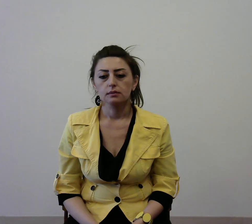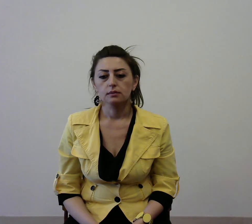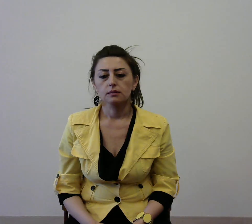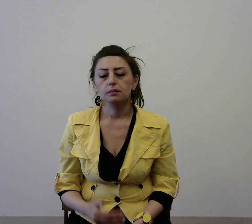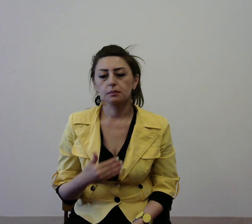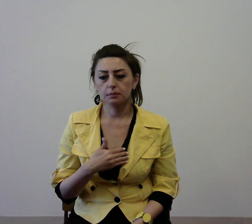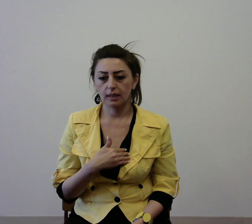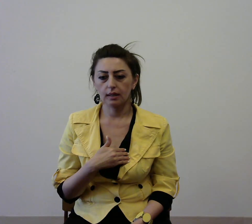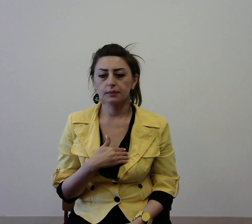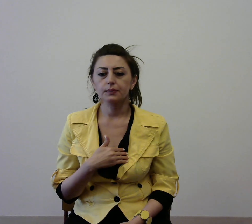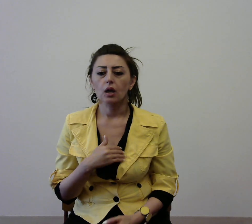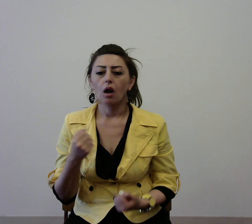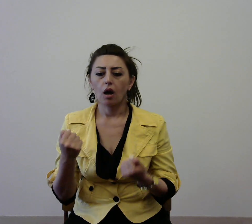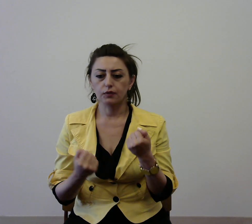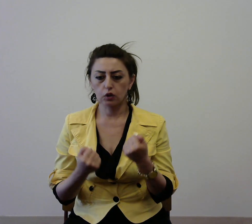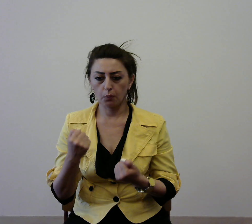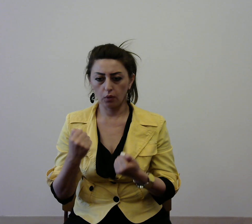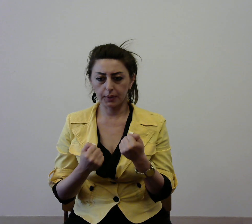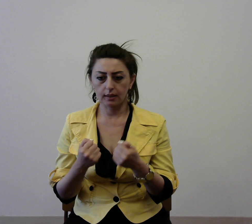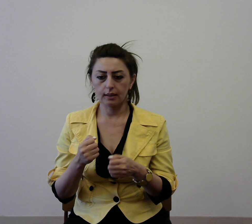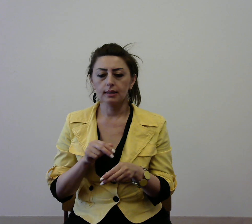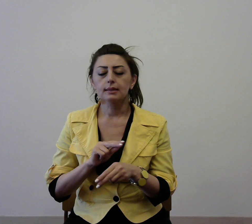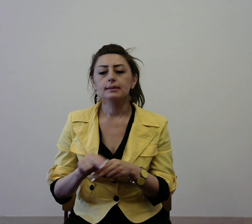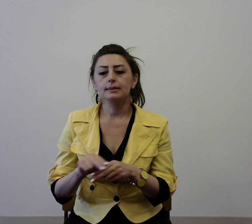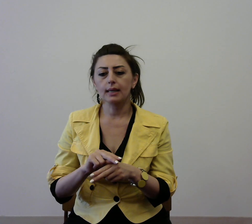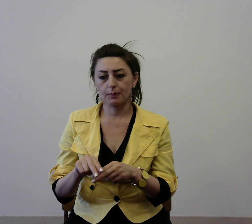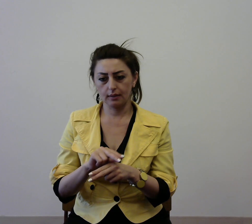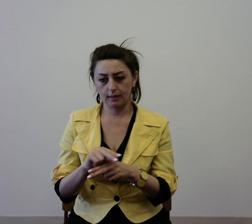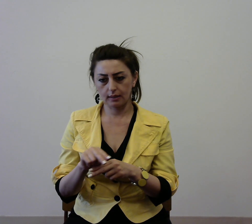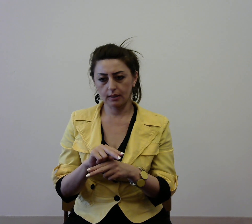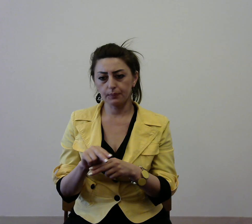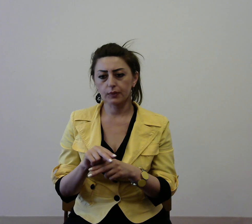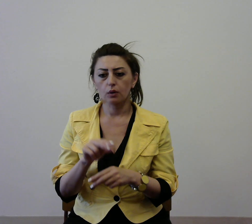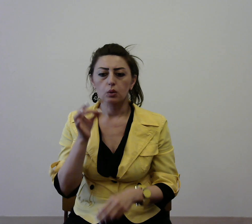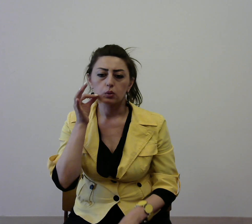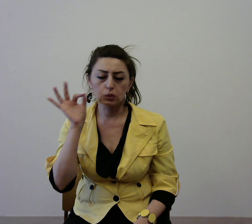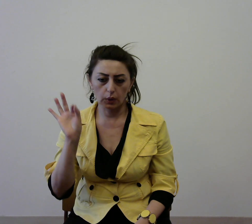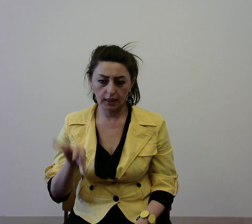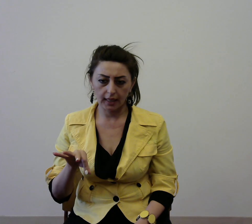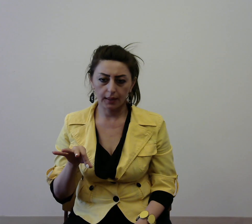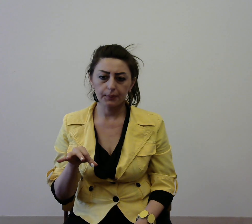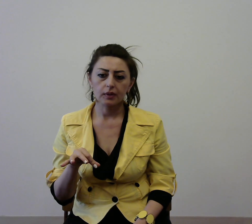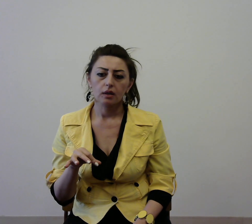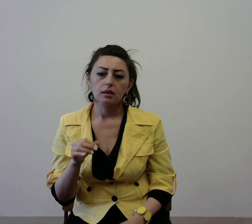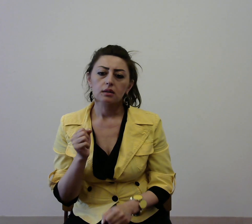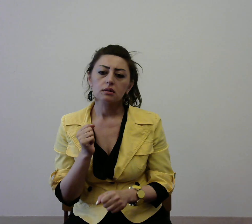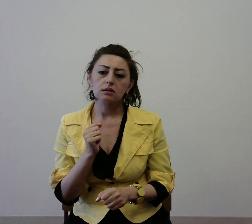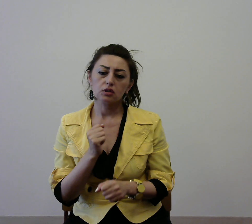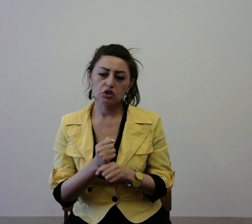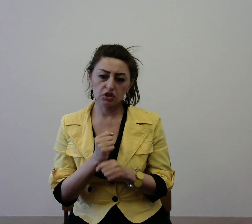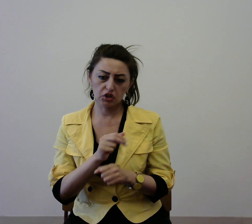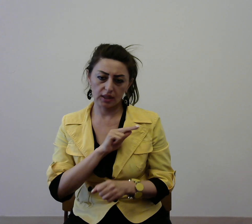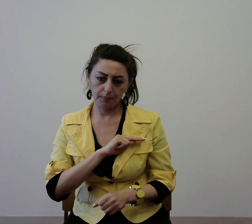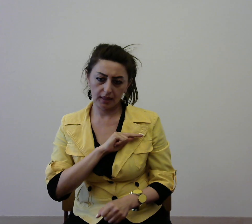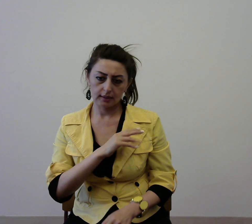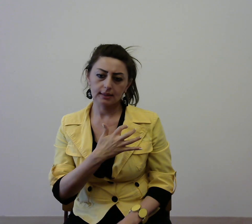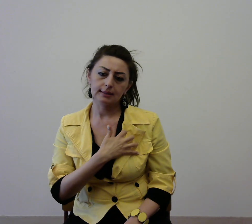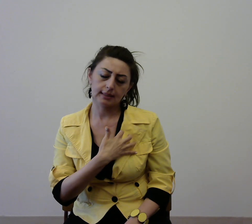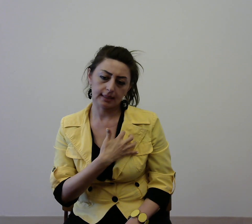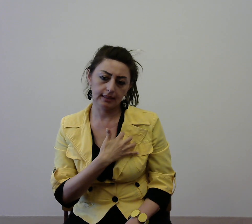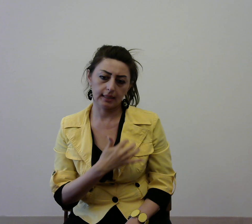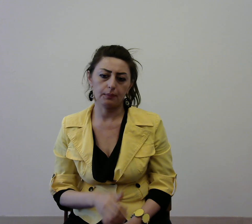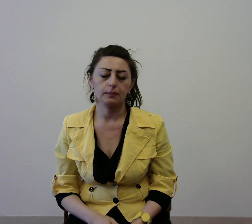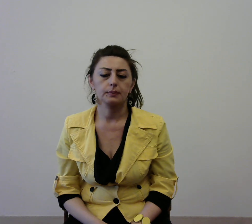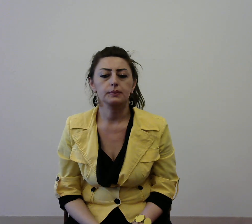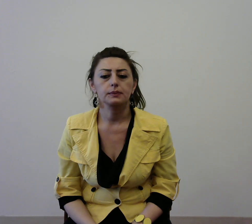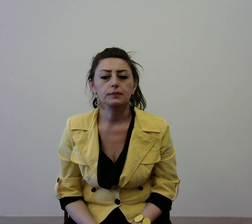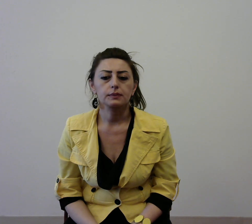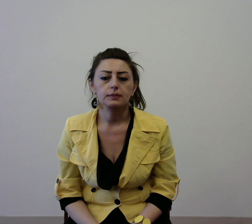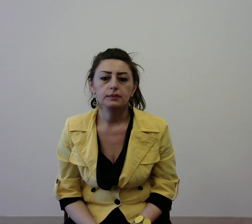Mən avtomobil təmiri üzrə təcrübə keçmək istəyirəm